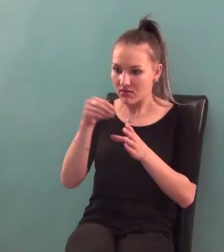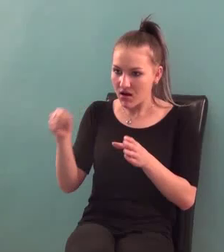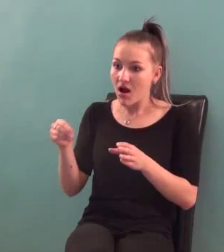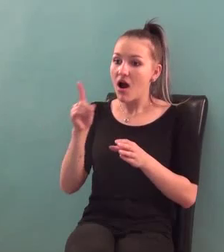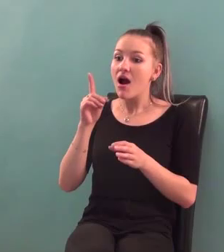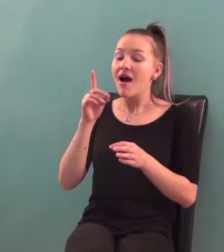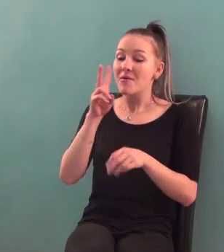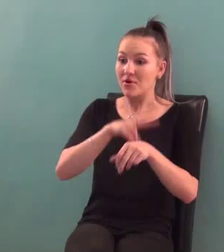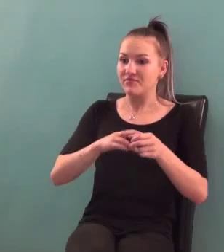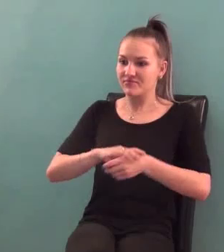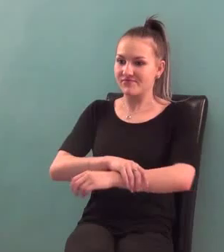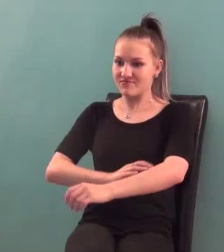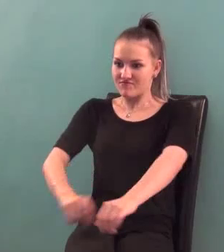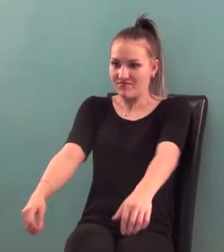Policjant podwija rękawy i nagle wysuwa ręce przed siebie.